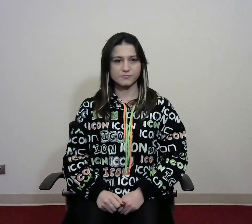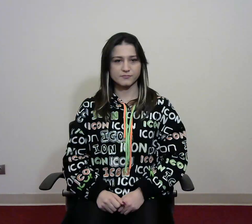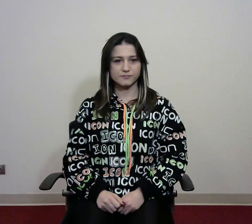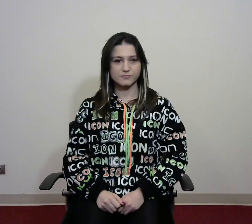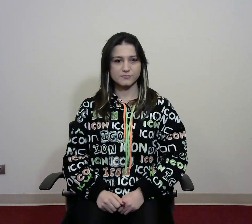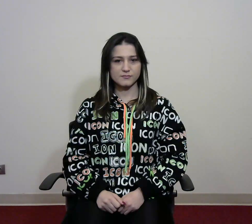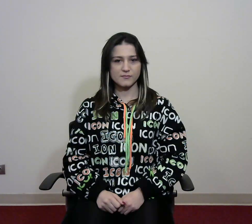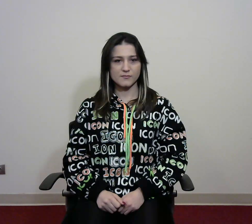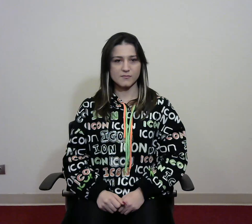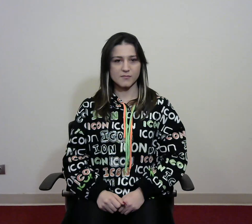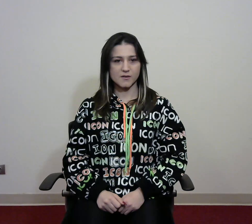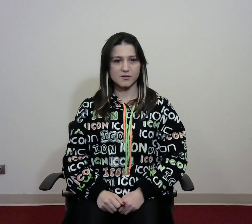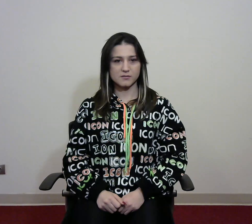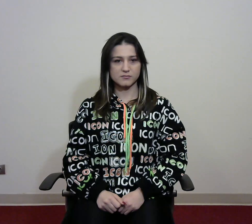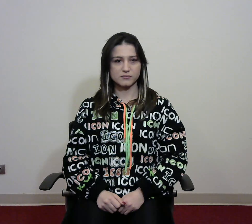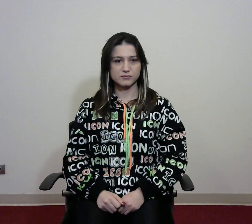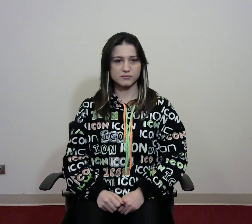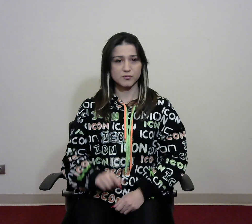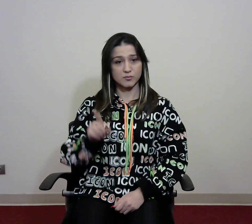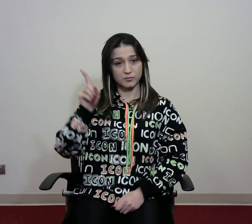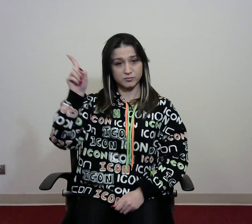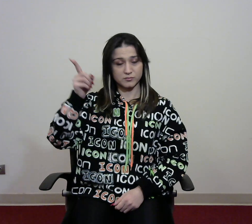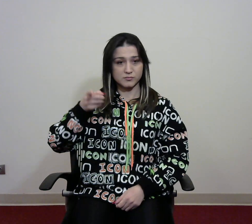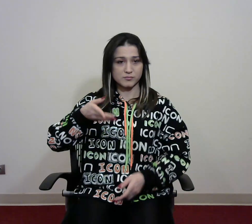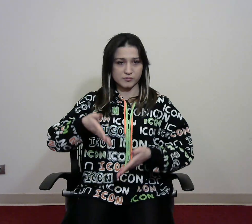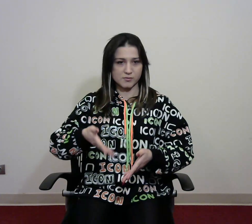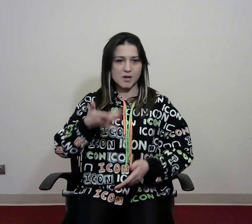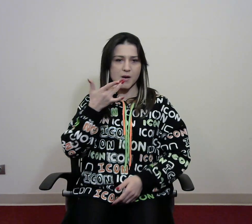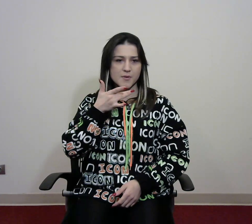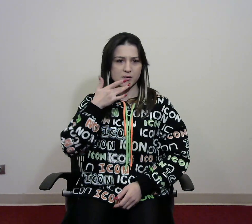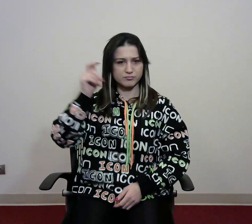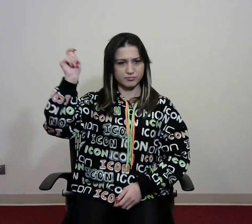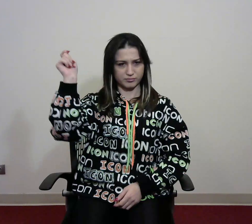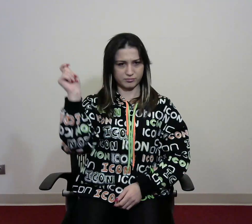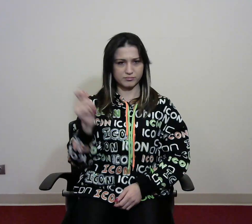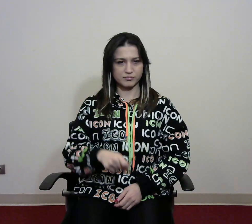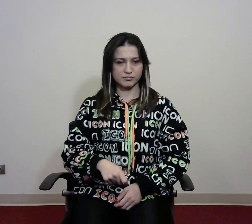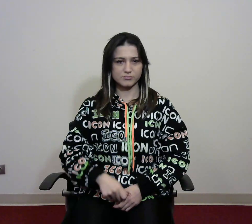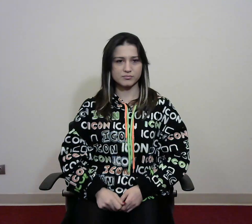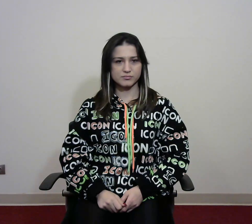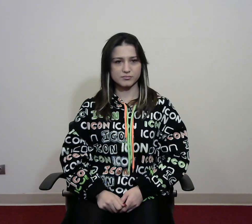O bura Amerikadan gəlib